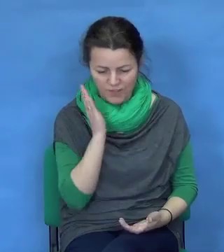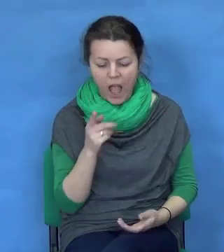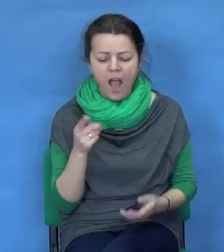Aha.